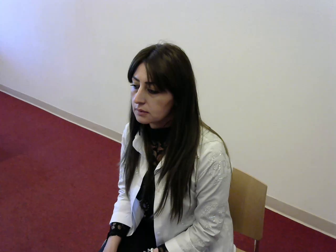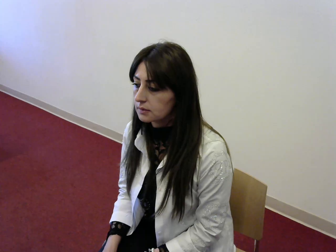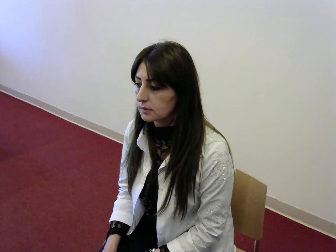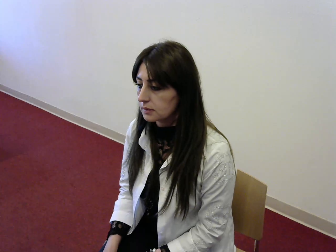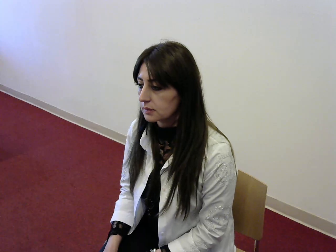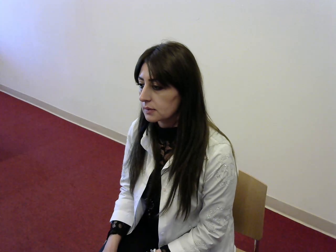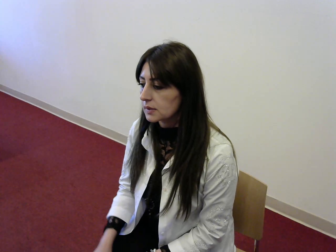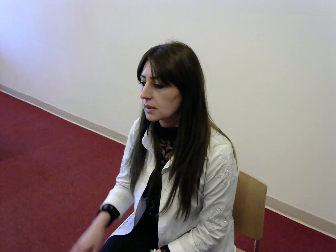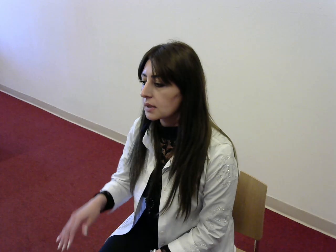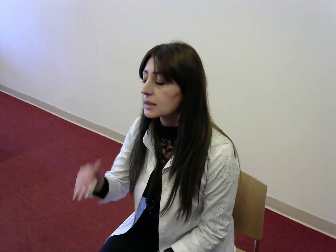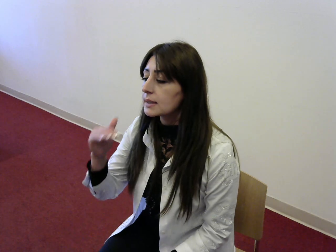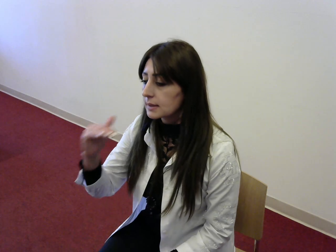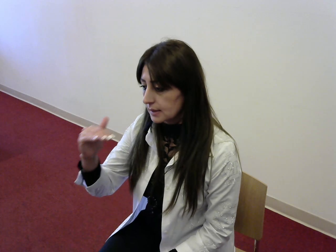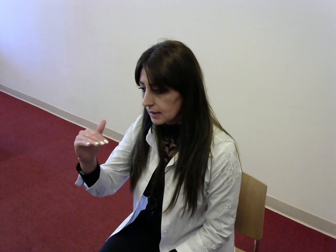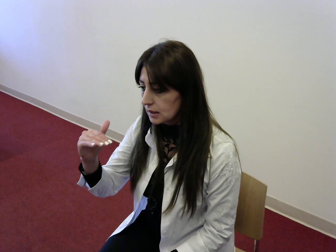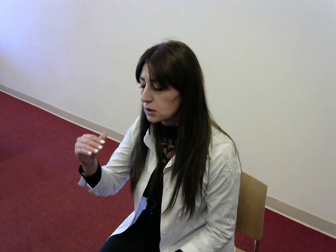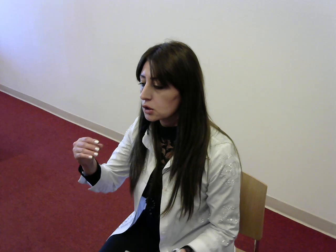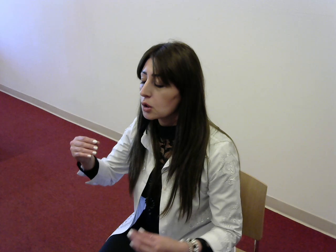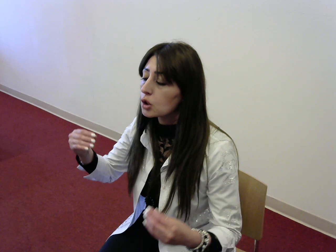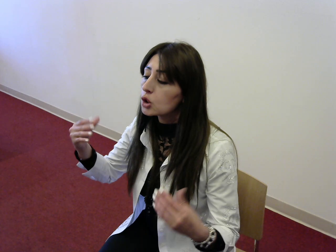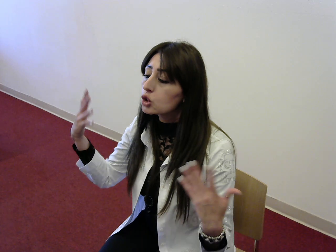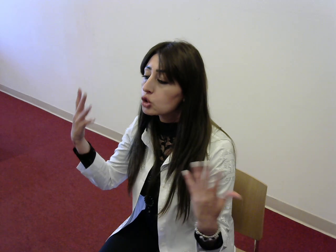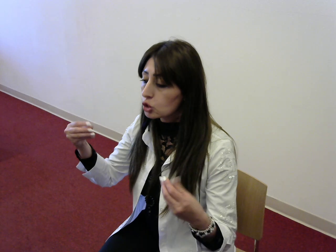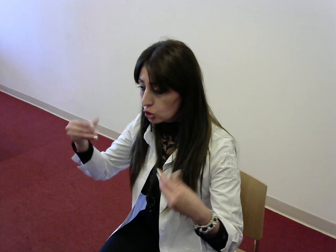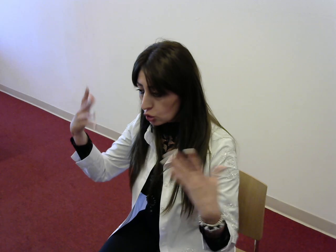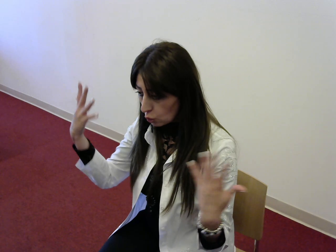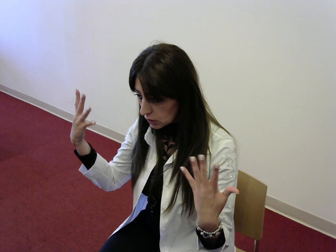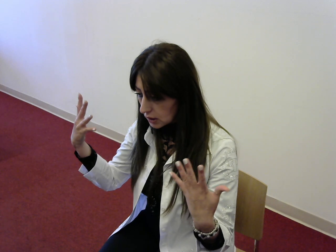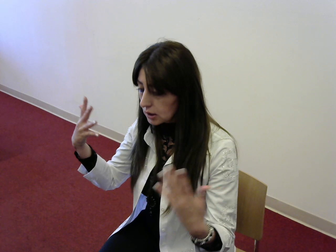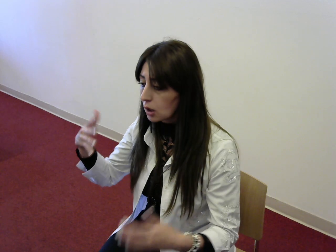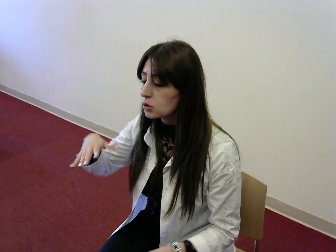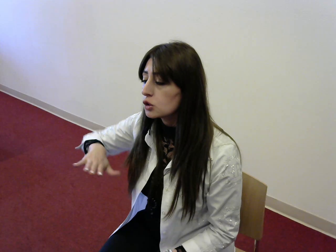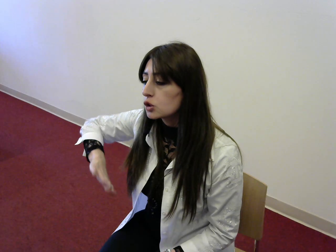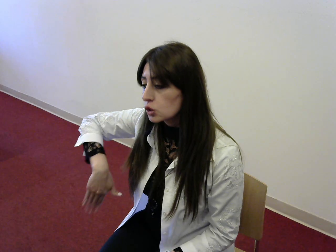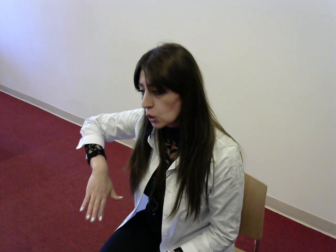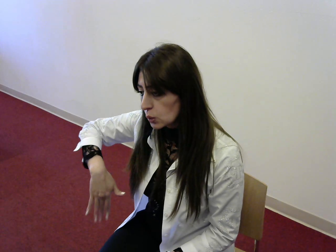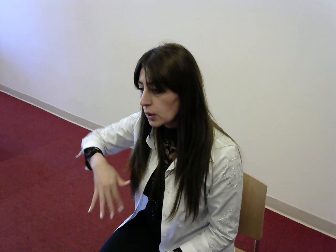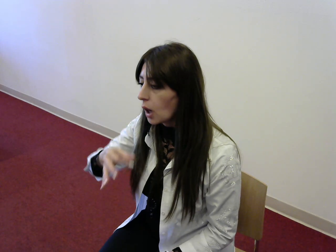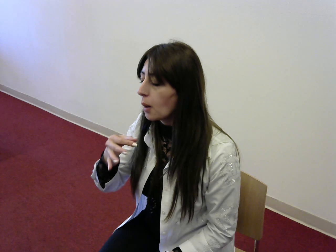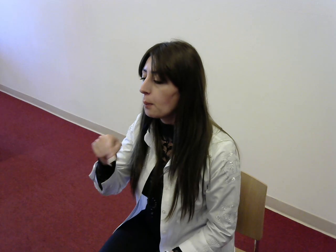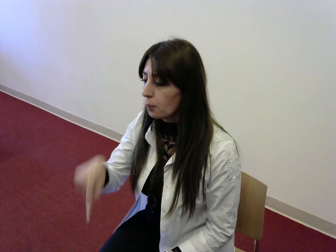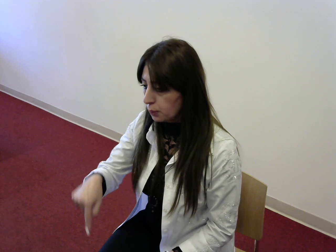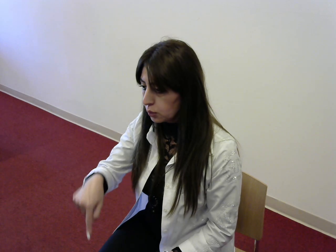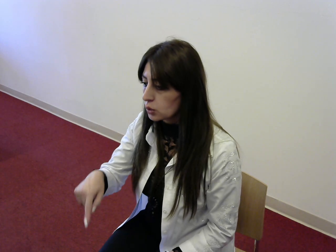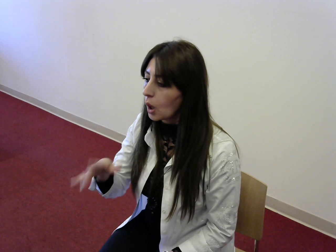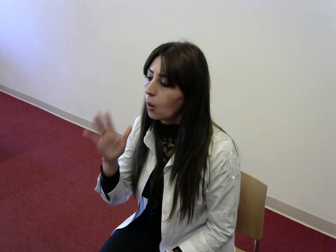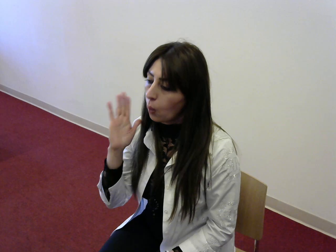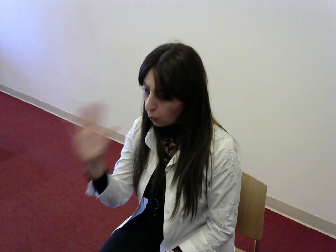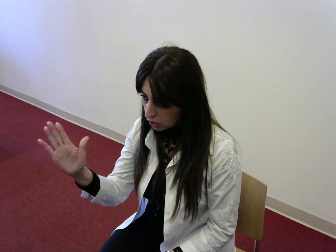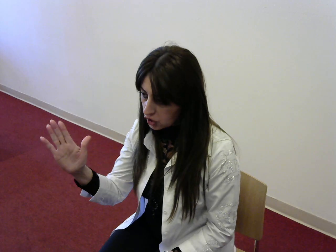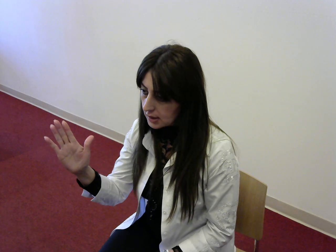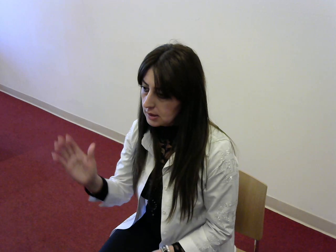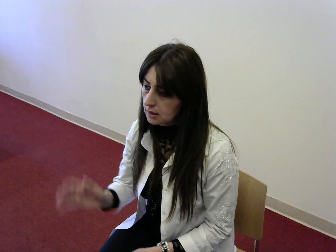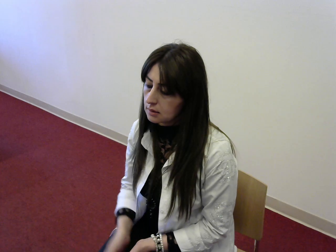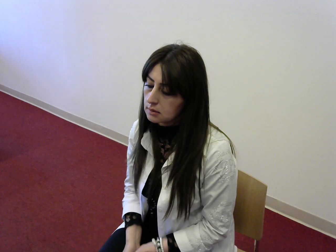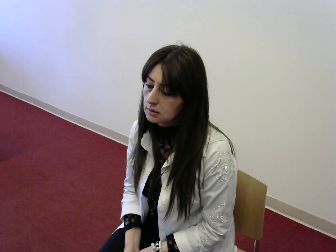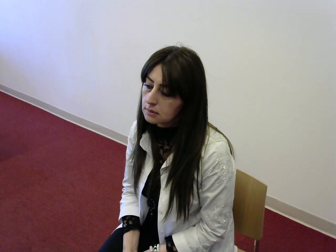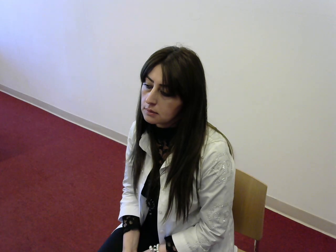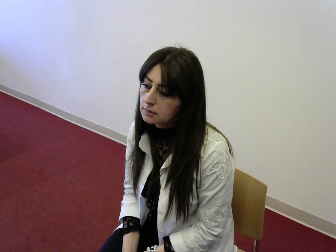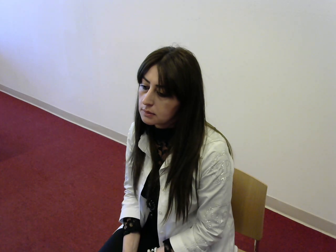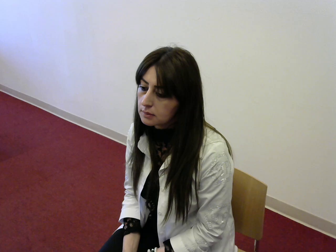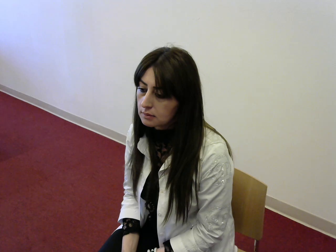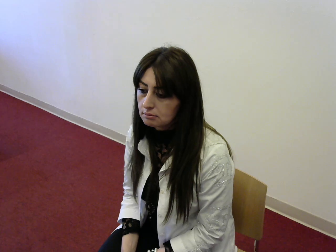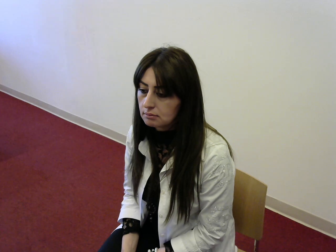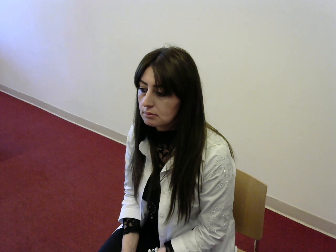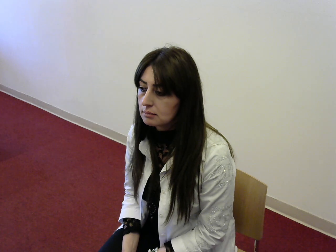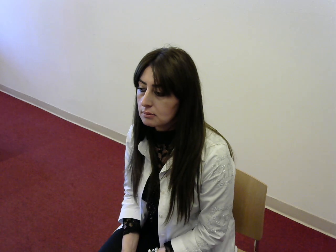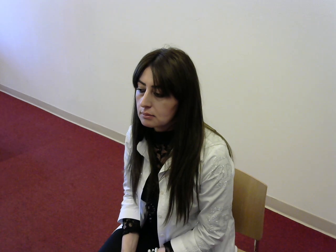Siz günortadan sonra burda olacaqsınızmı?